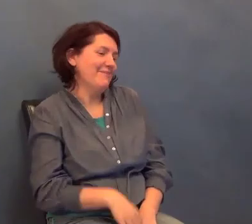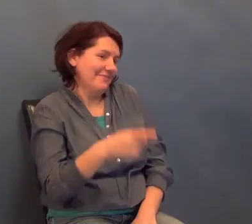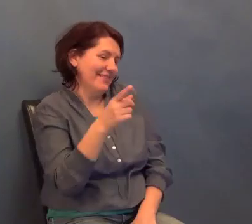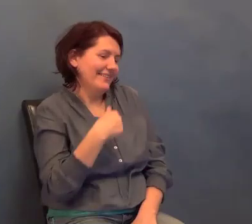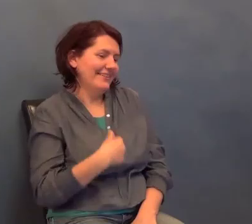Ty, ja.